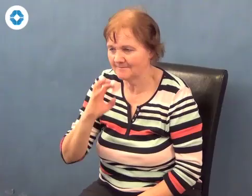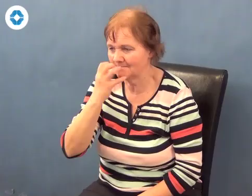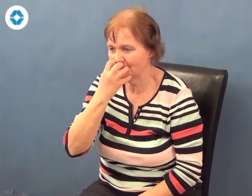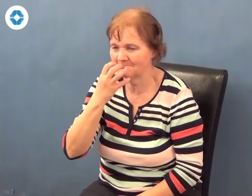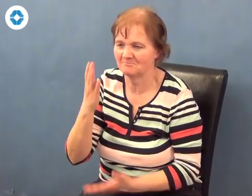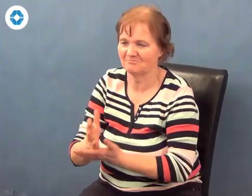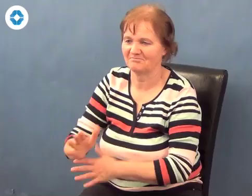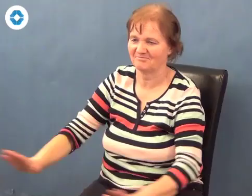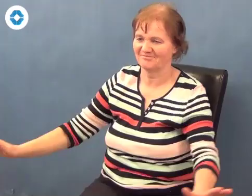Już koniec.